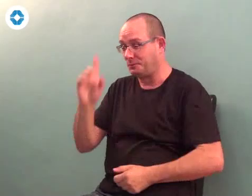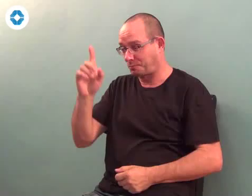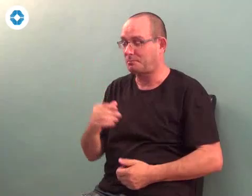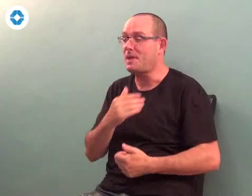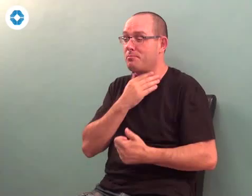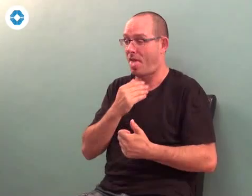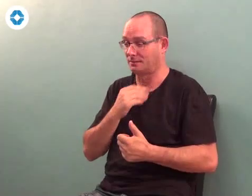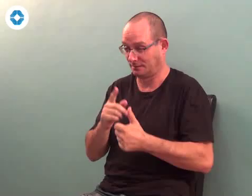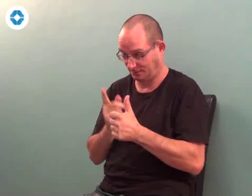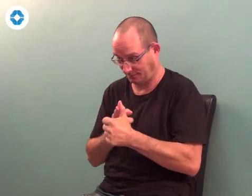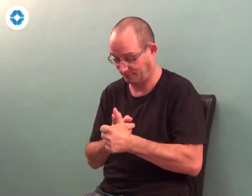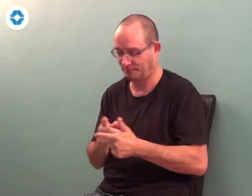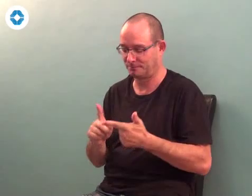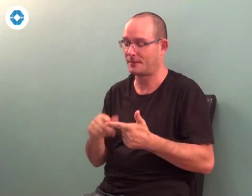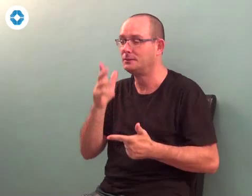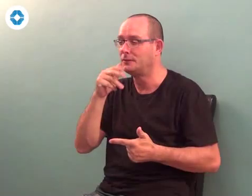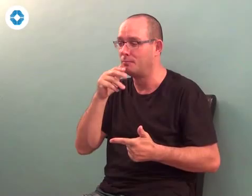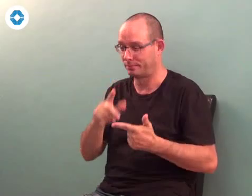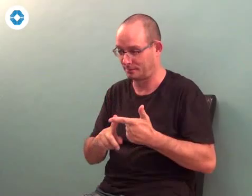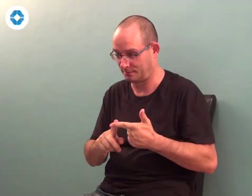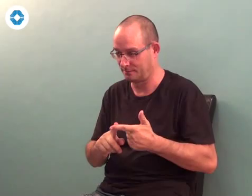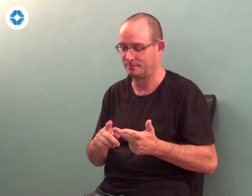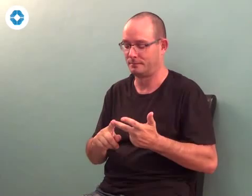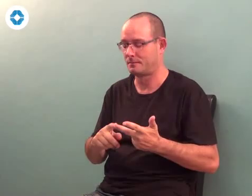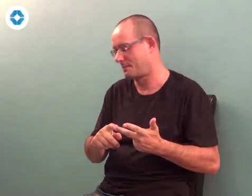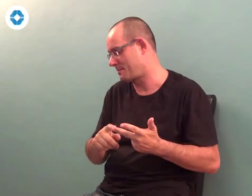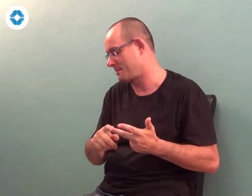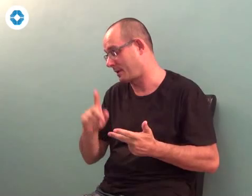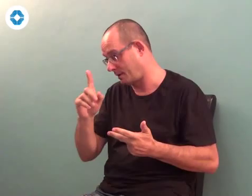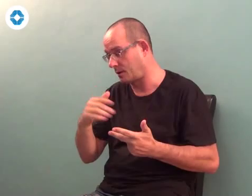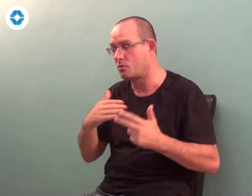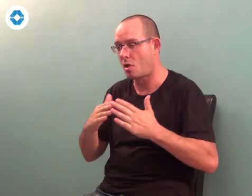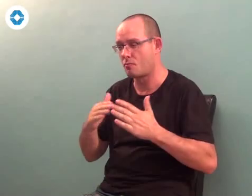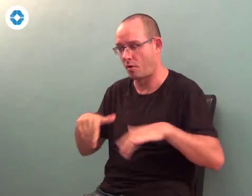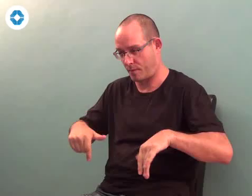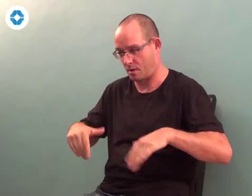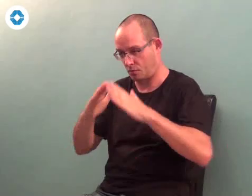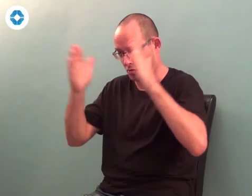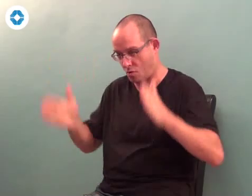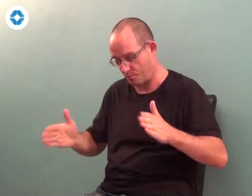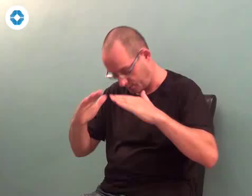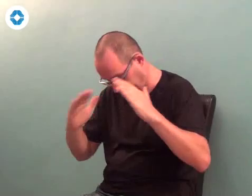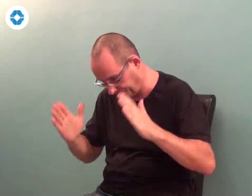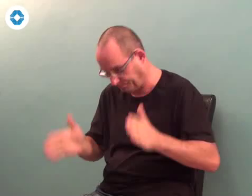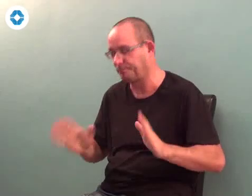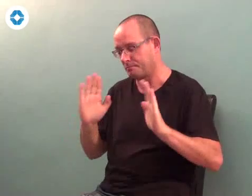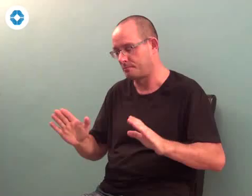Po pierwsze pies, po drugie żaba - są w domu.